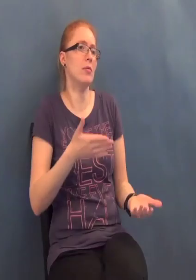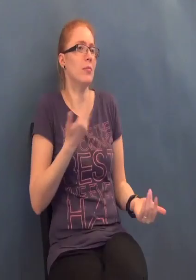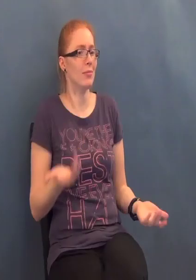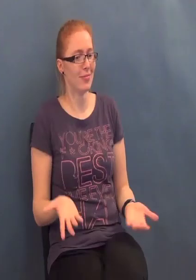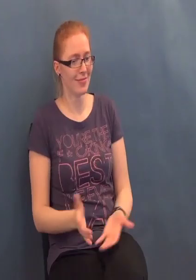Nie wiadomo.